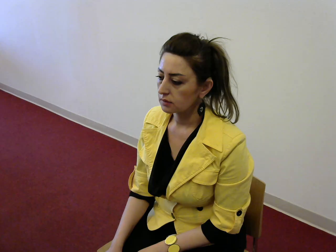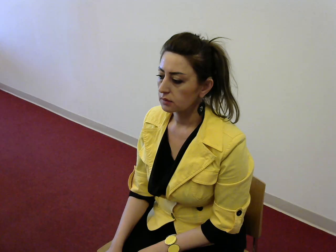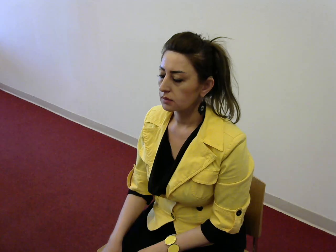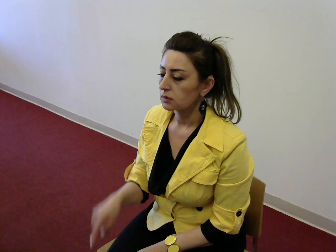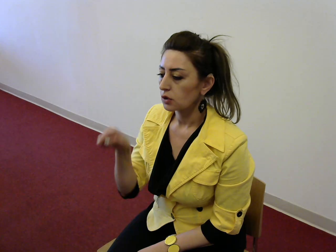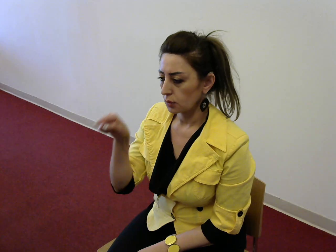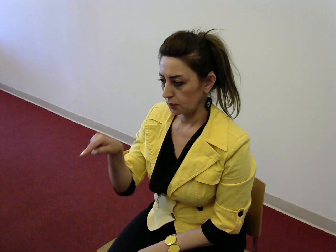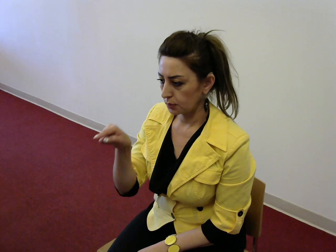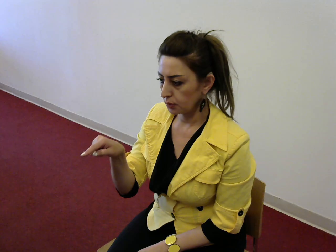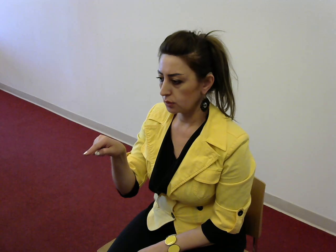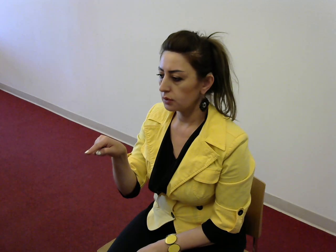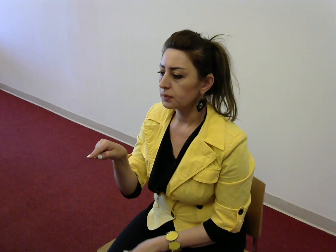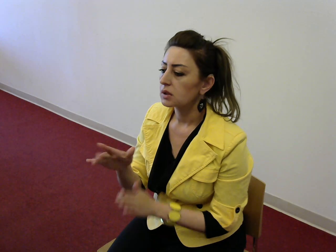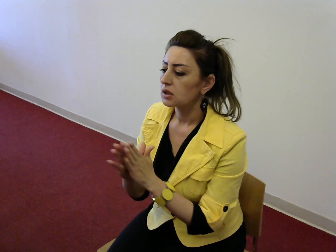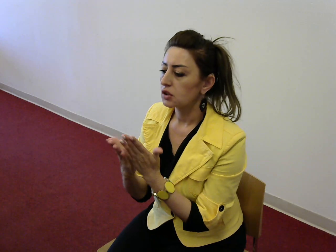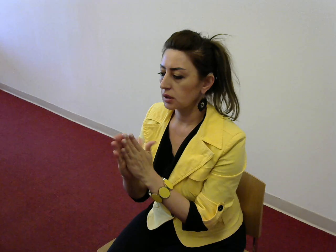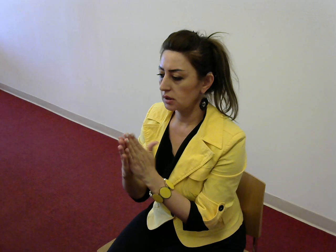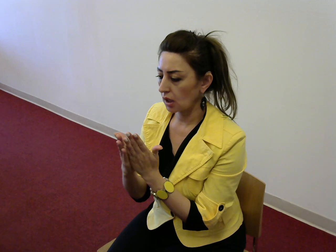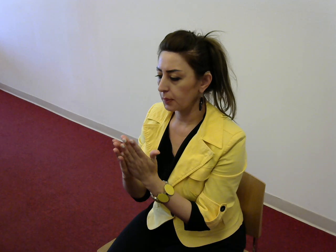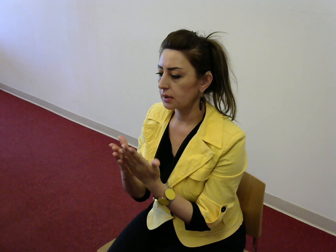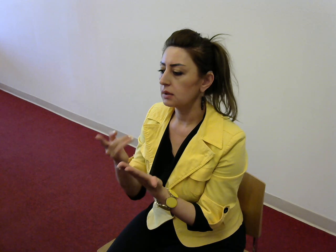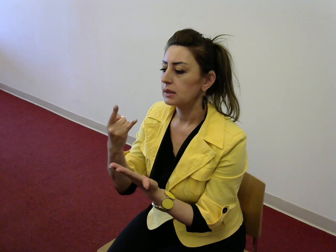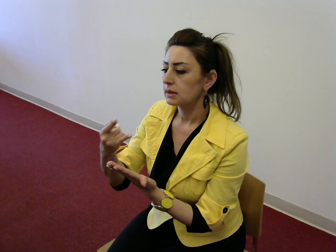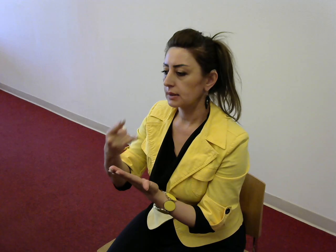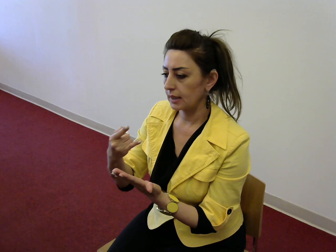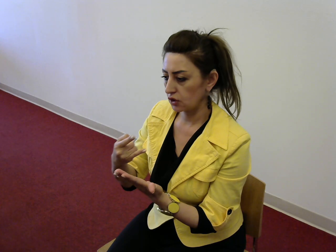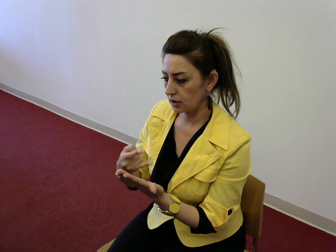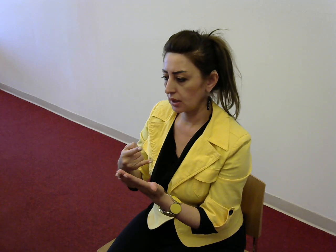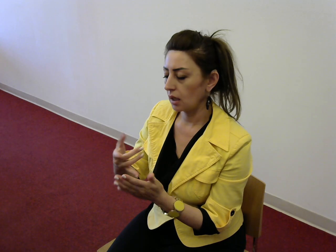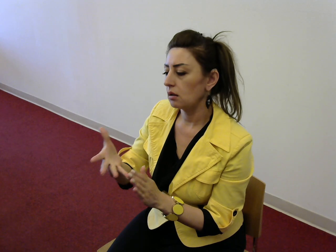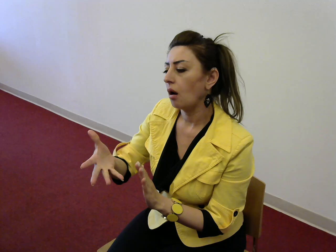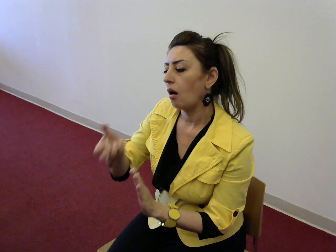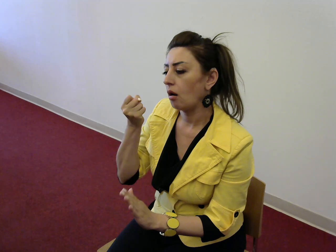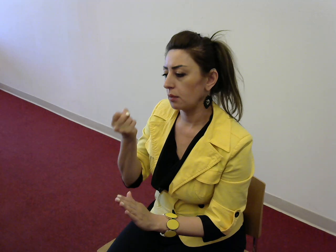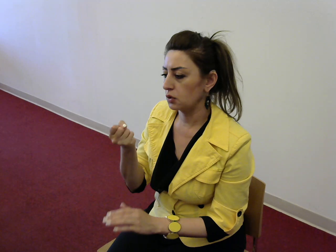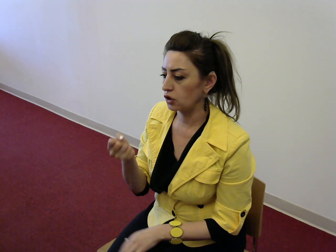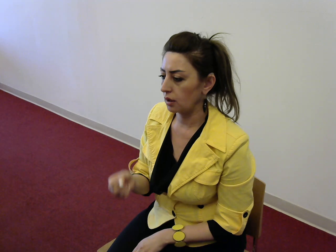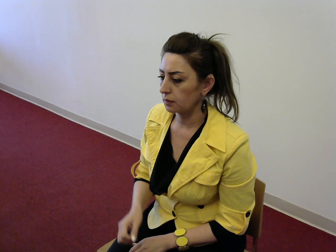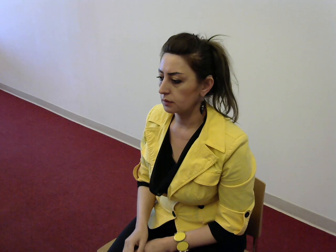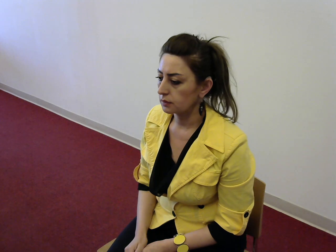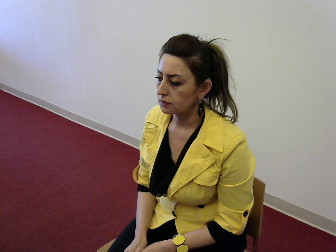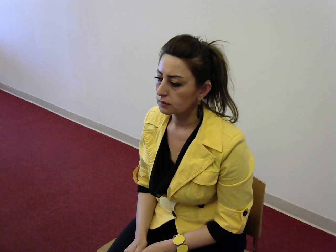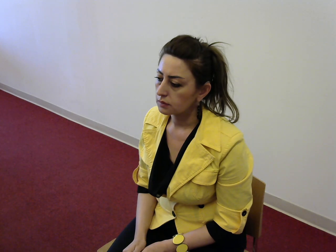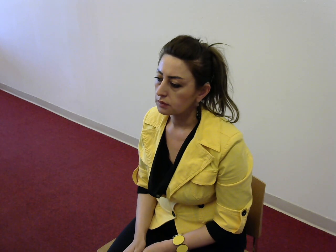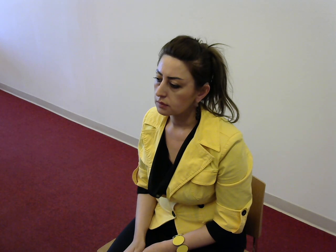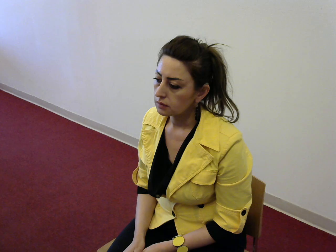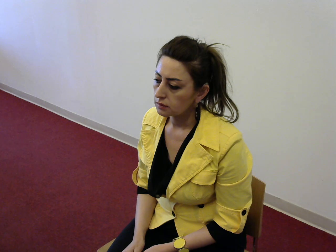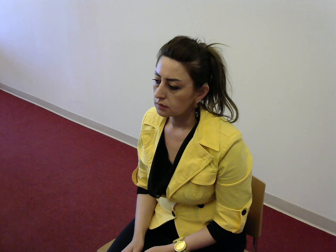Bu kitabları sərgidən almışam